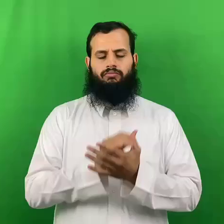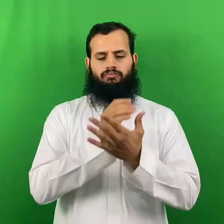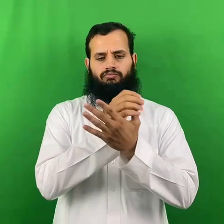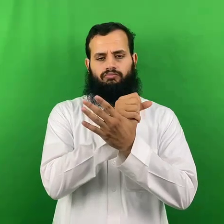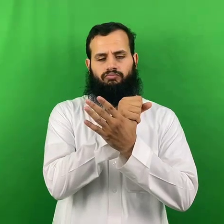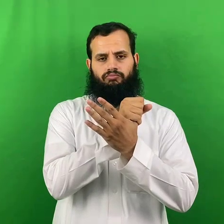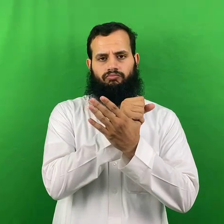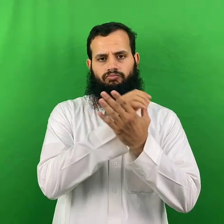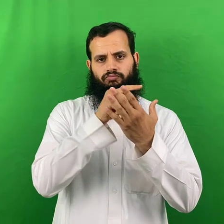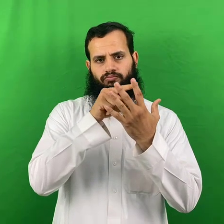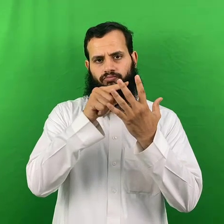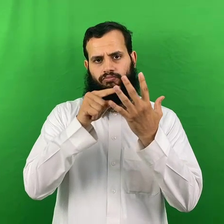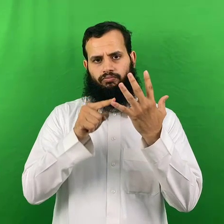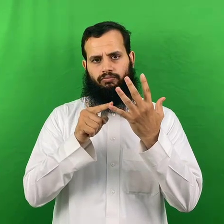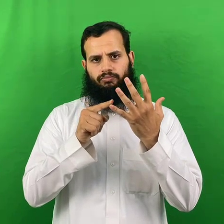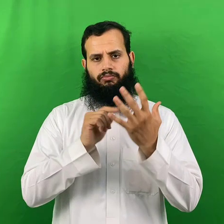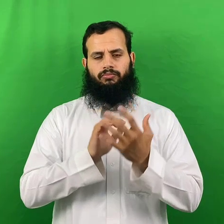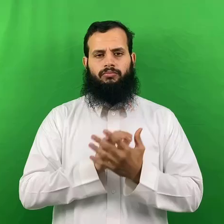الخلفاء الراشدين